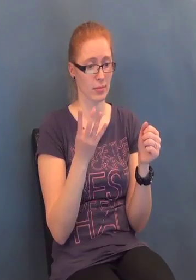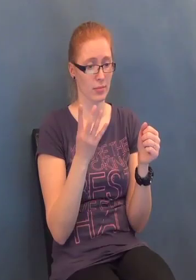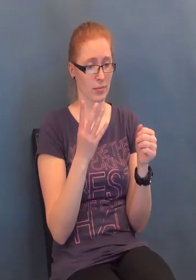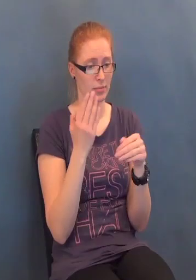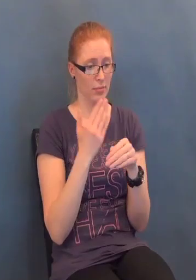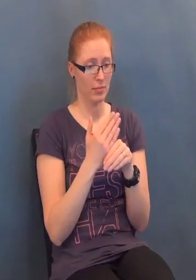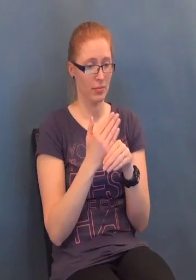Czwarty?